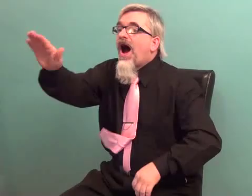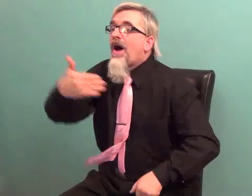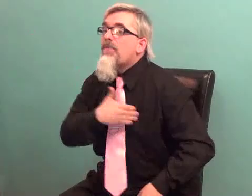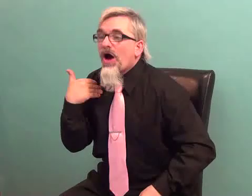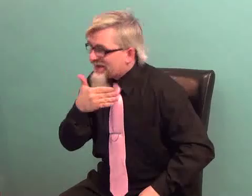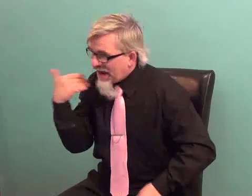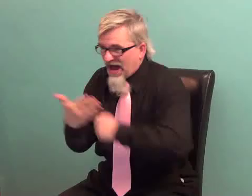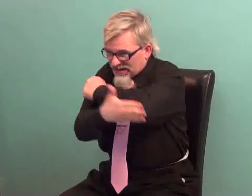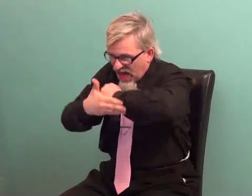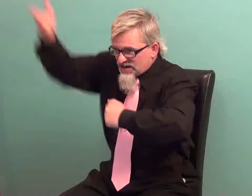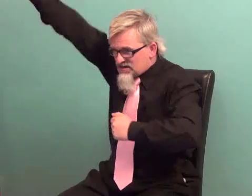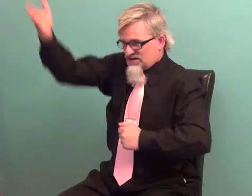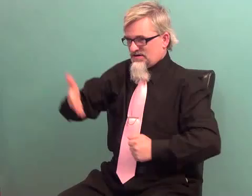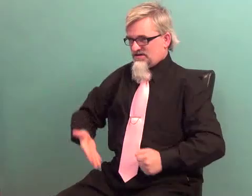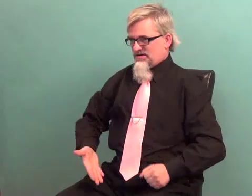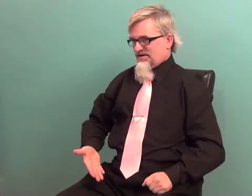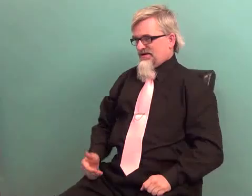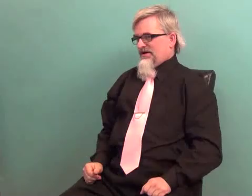W Polsce tego nie ma, w innym państwie jest.